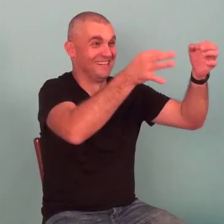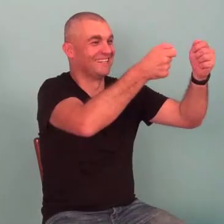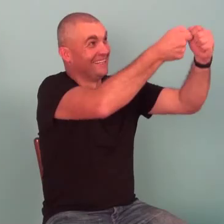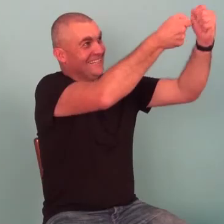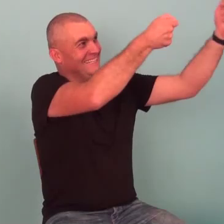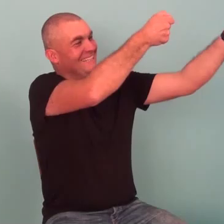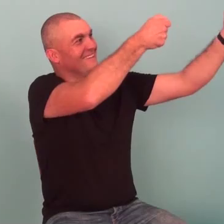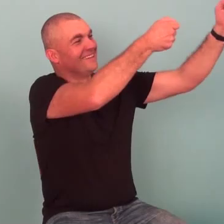Ktoś strzela z łuku.